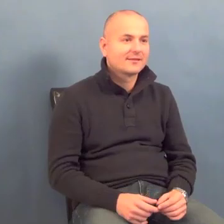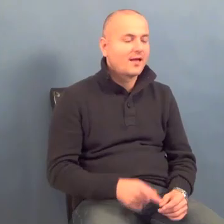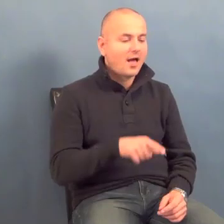Tak.